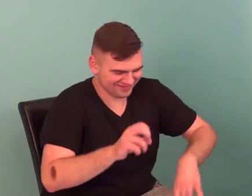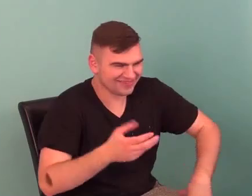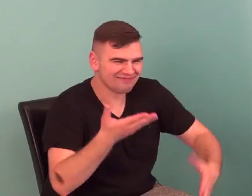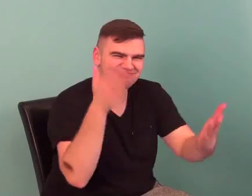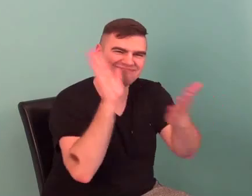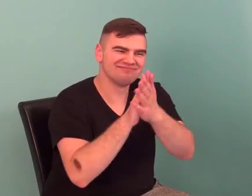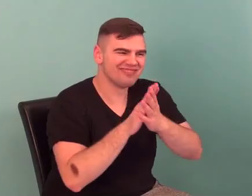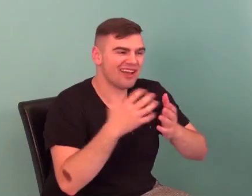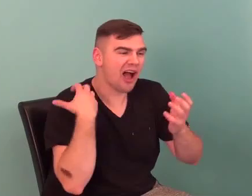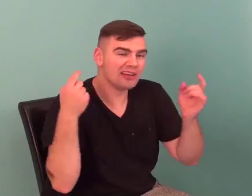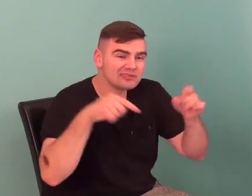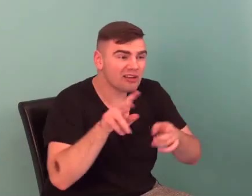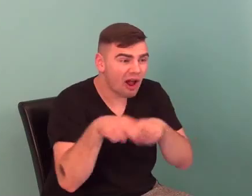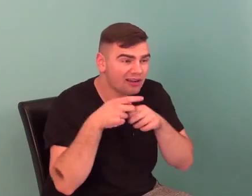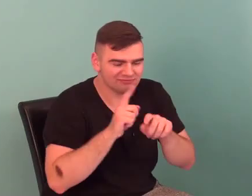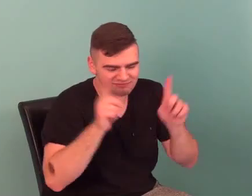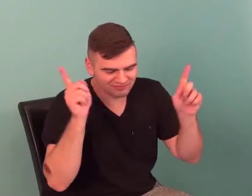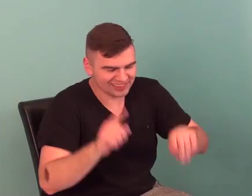Przykleić naklejkę i jak goście przyjdą to ją zobaczą, że im nie wolno korzystać z wanny.